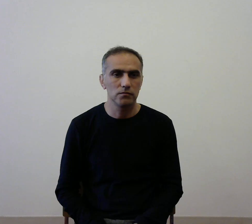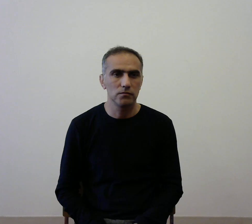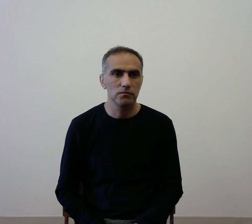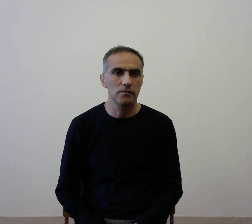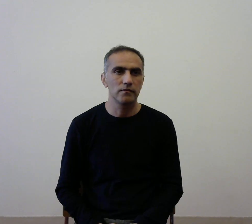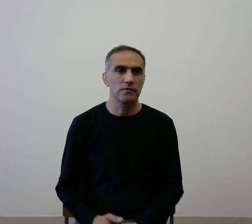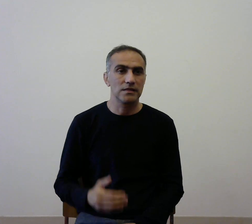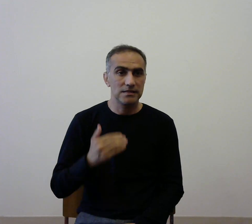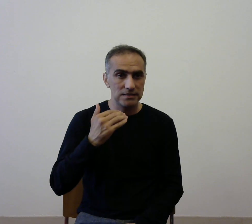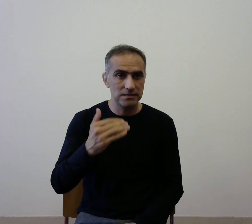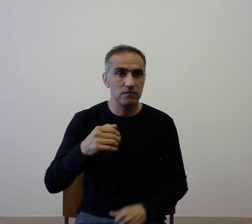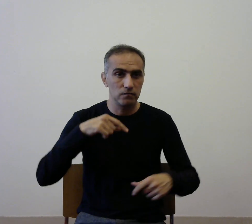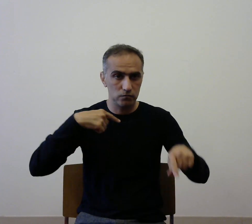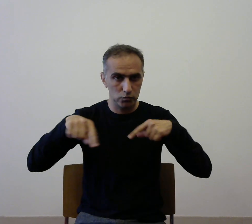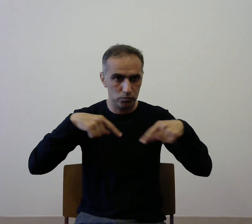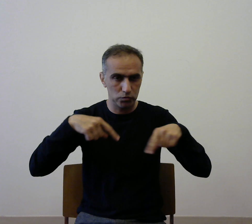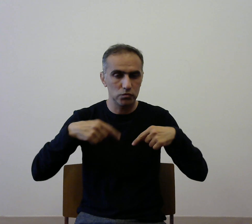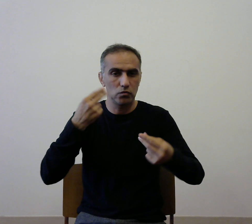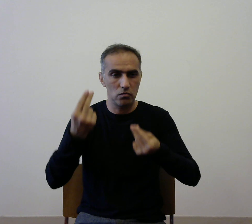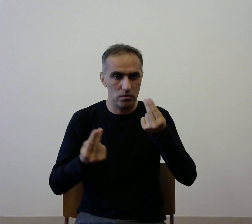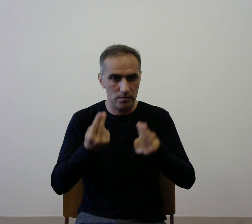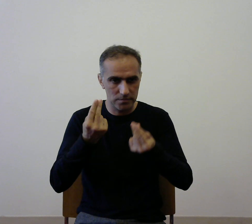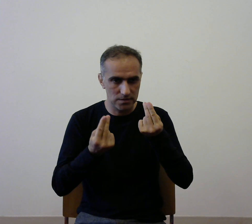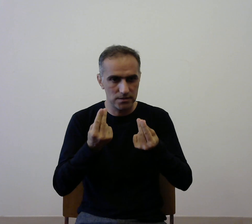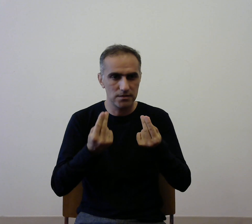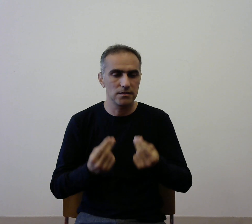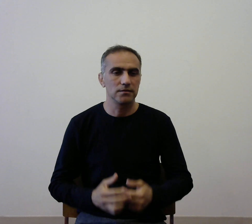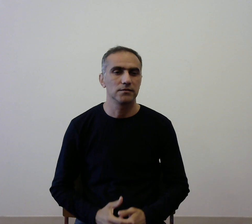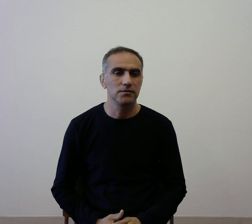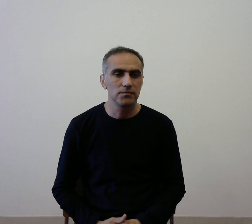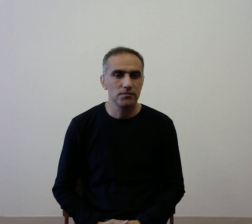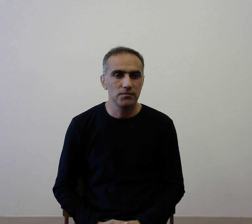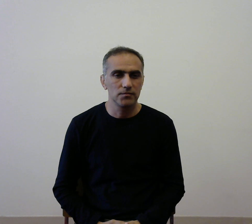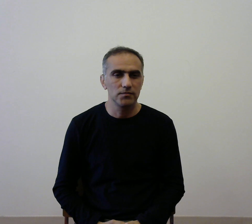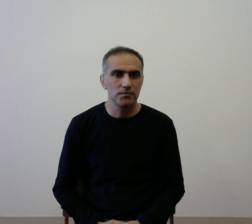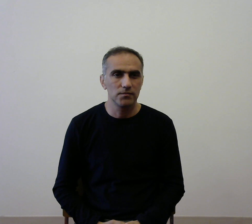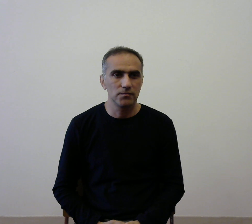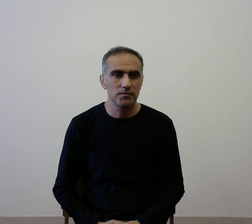Siz futbol oynayırsınız?